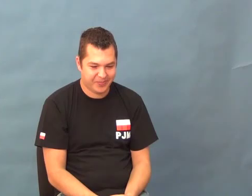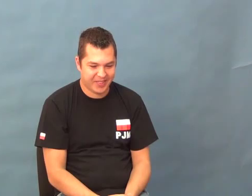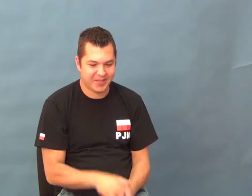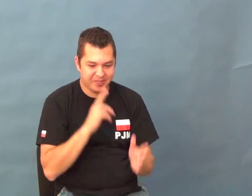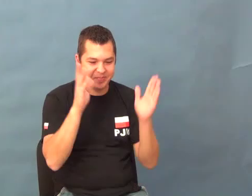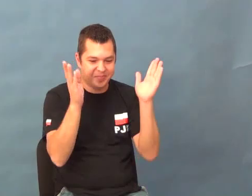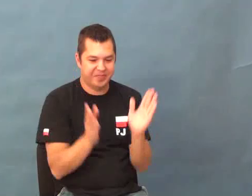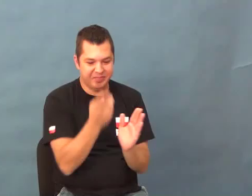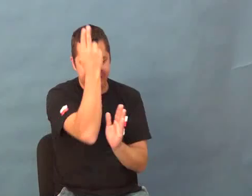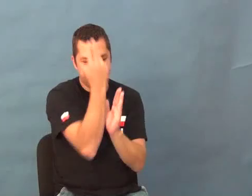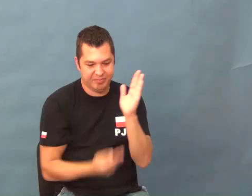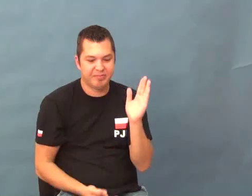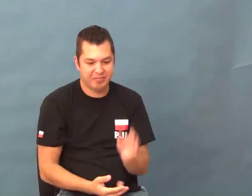Jest rów, topić się.